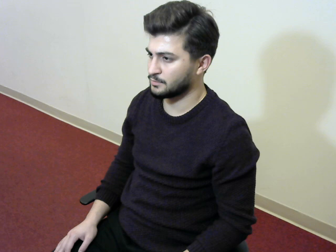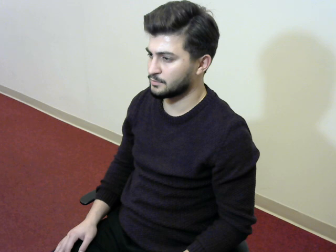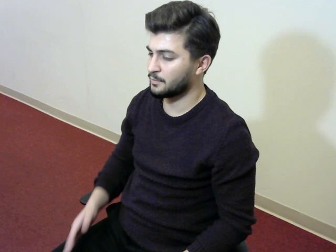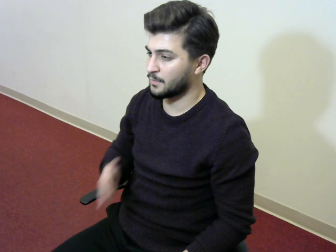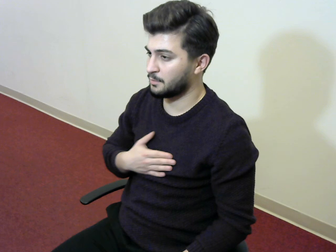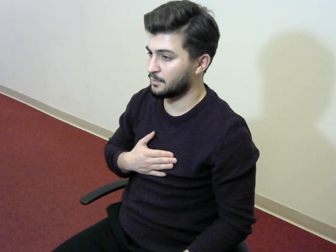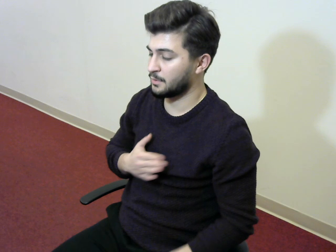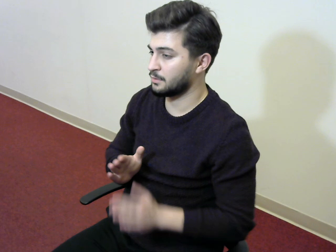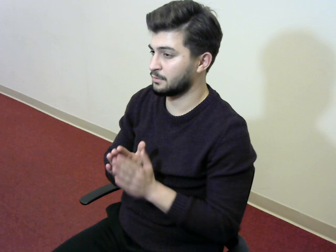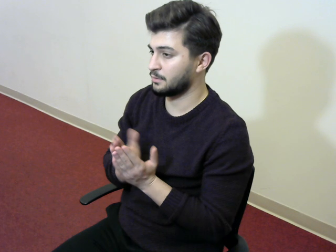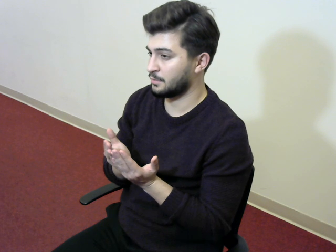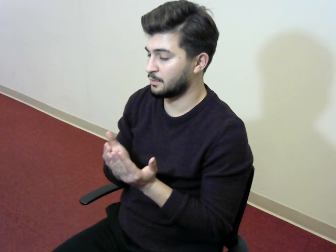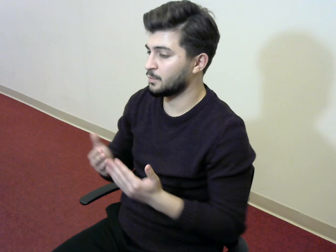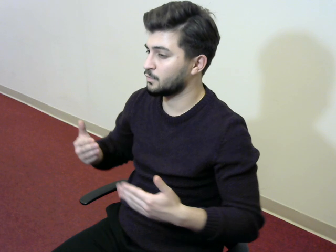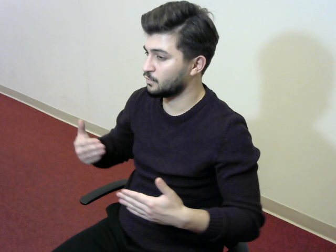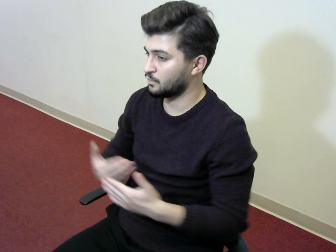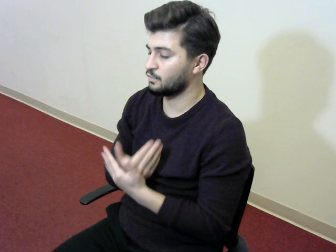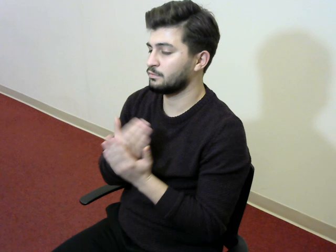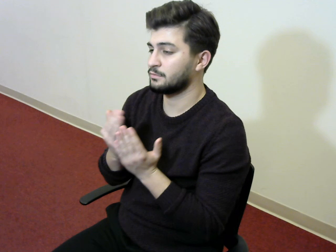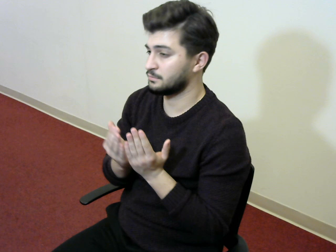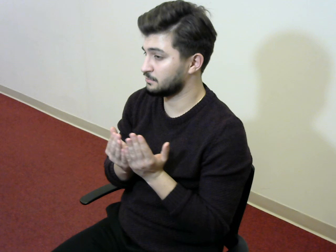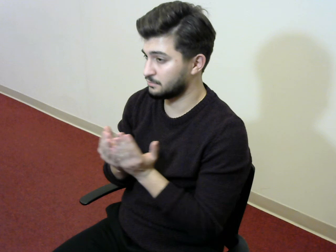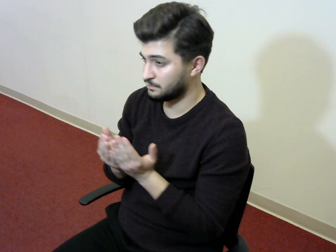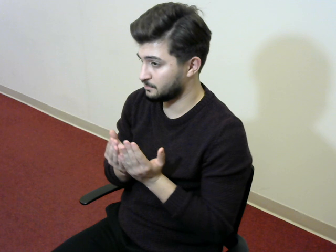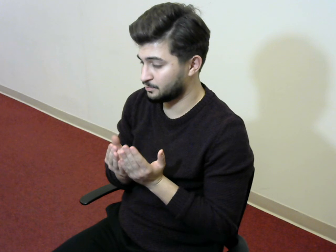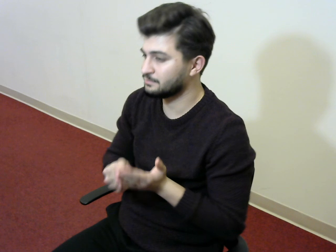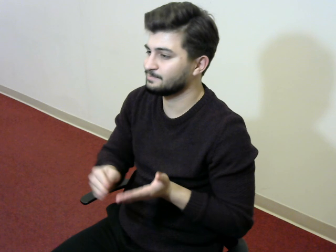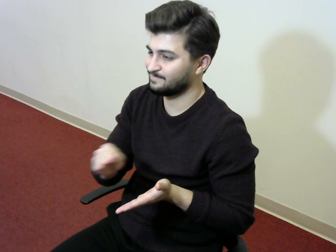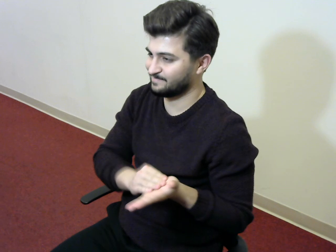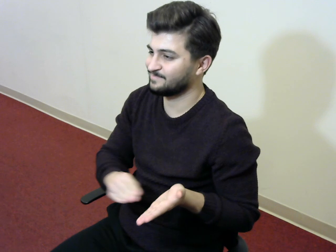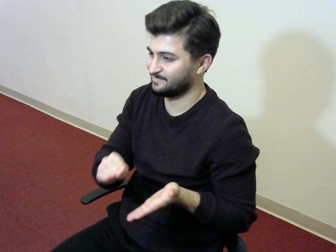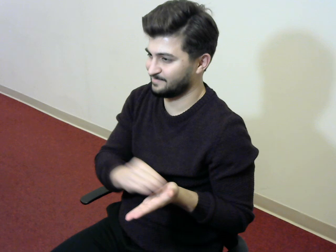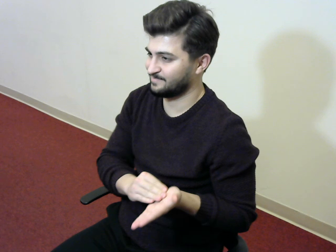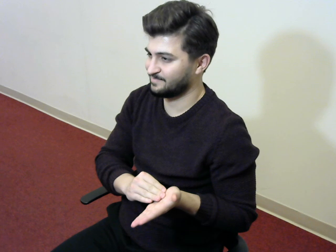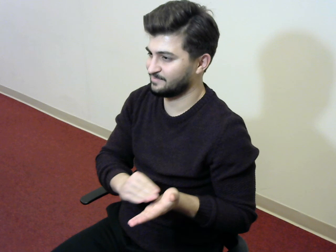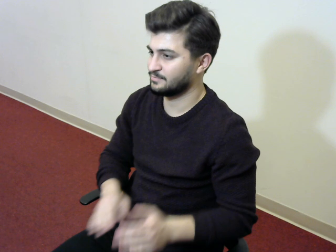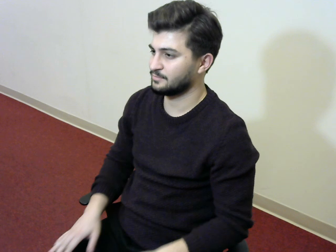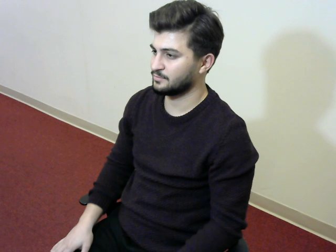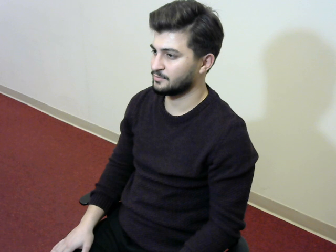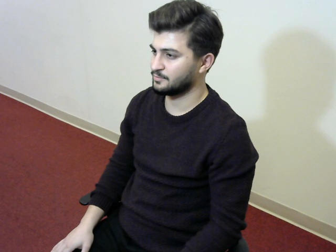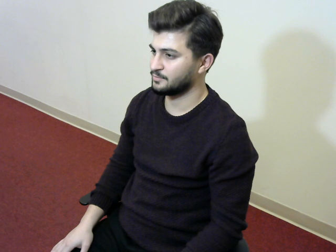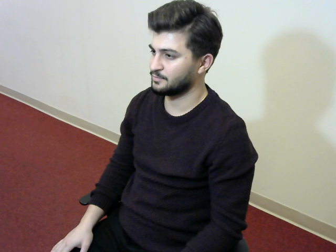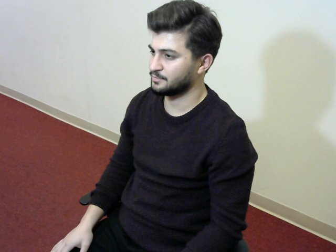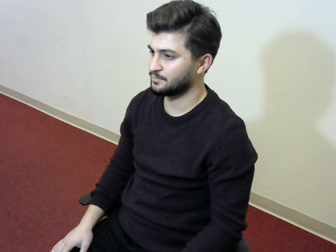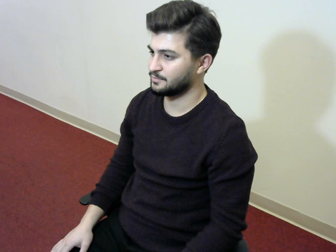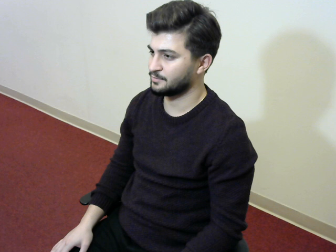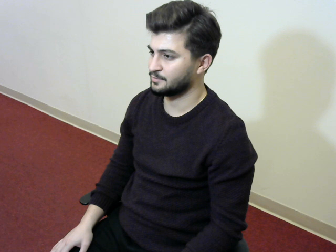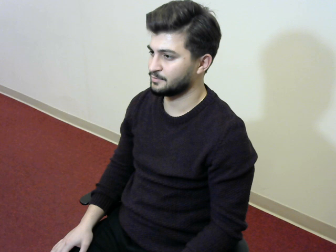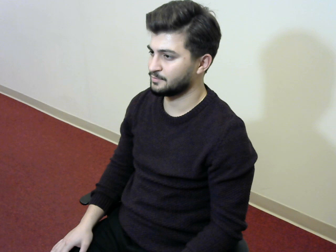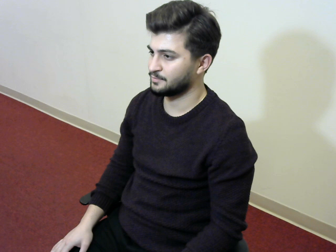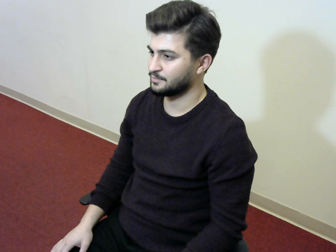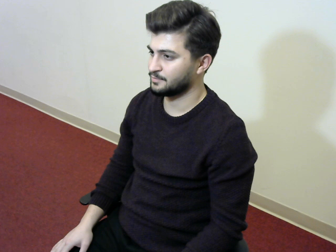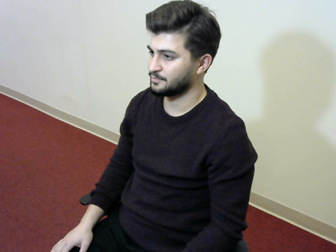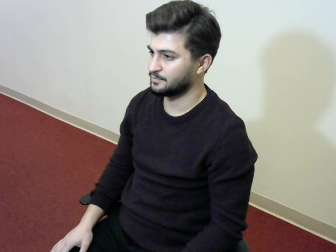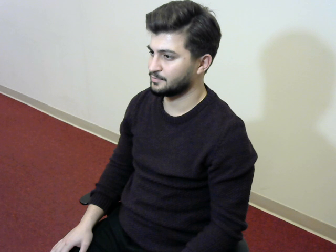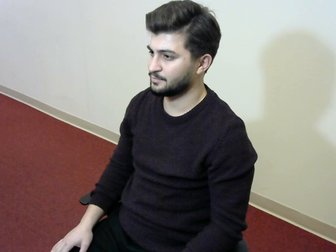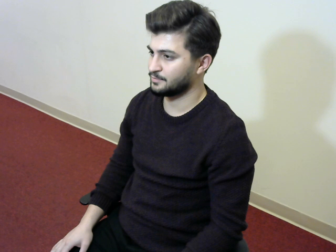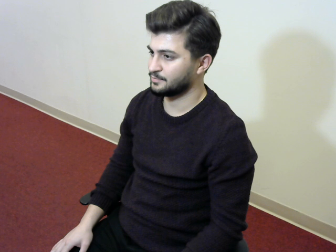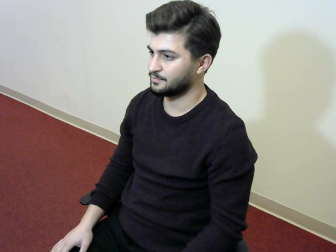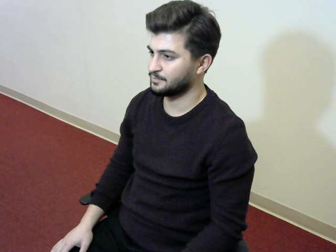Mən kitabı yenidən oxuyub, təkrarlamalıyam